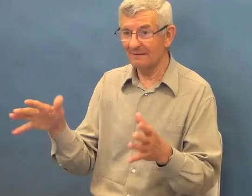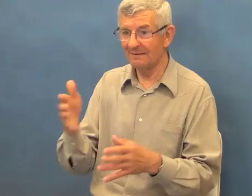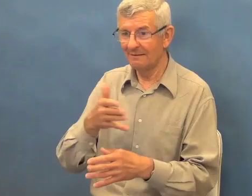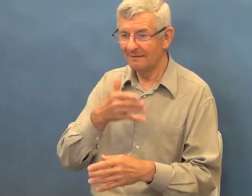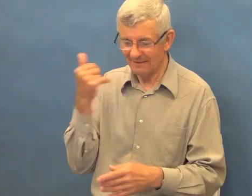Nie ma.